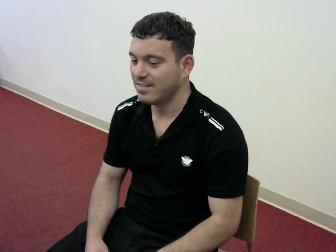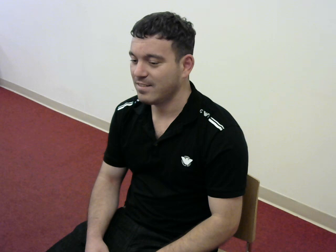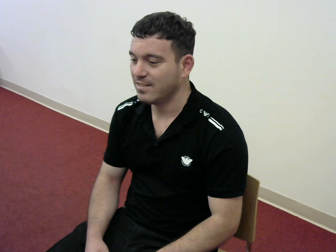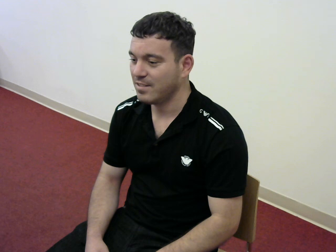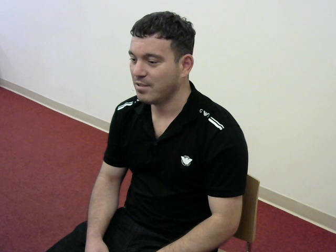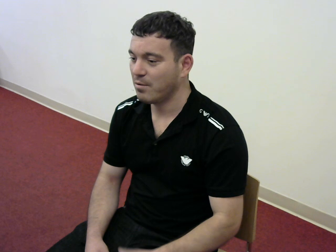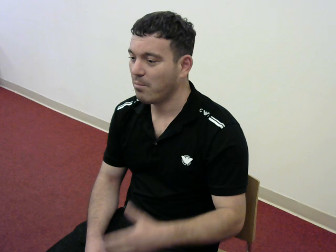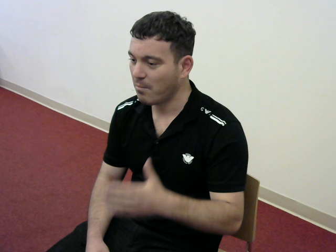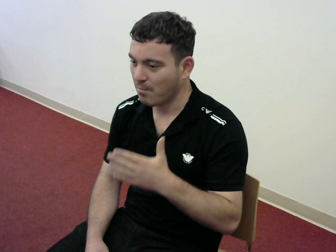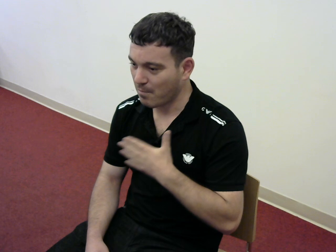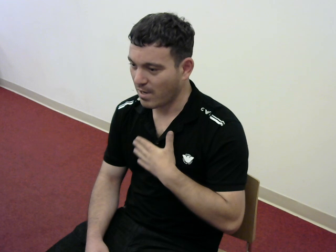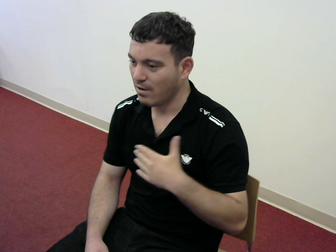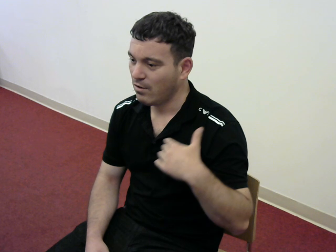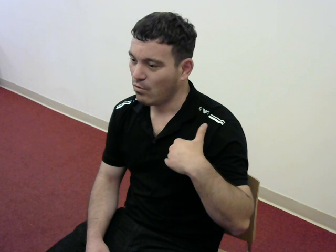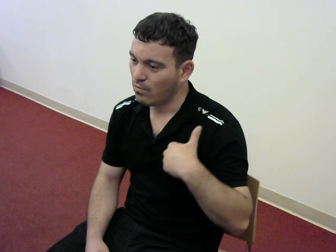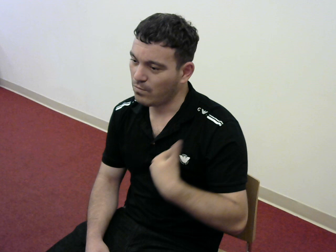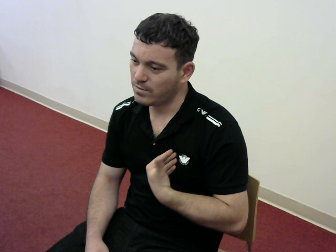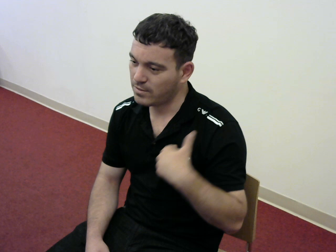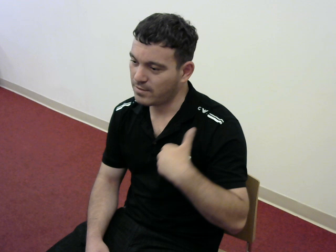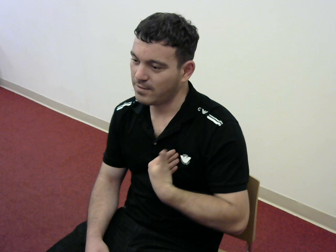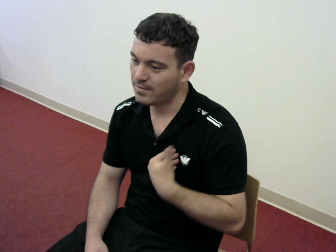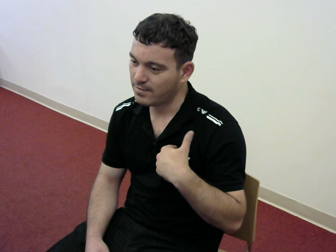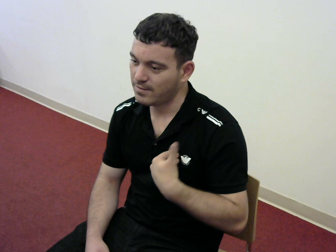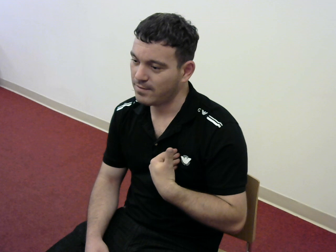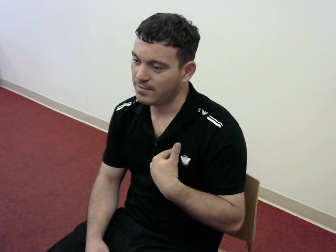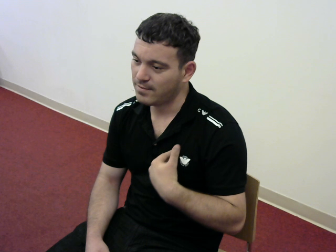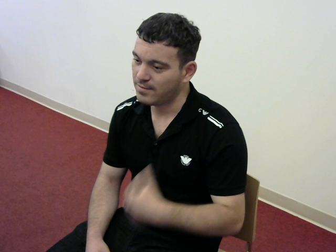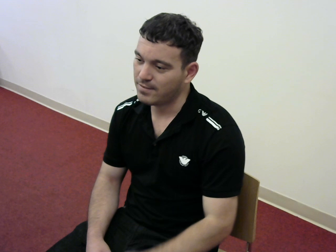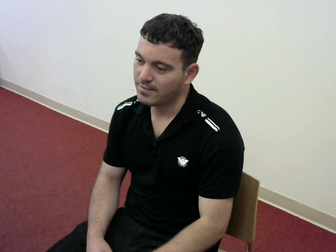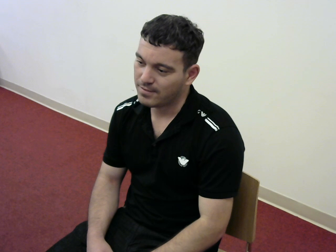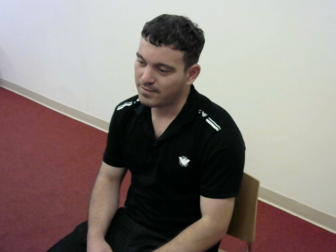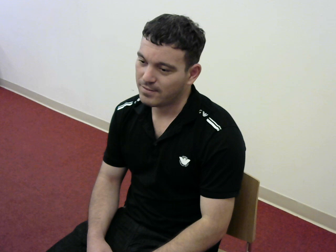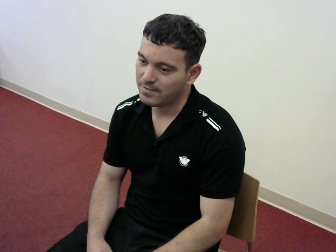Mən subayam